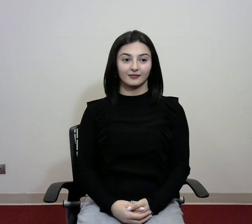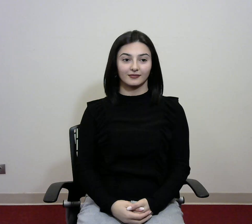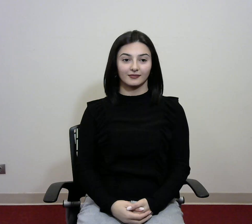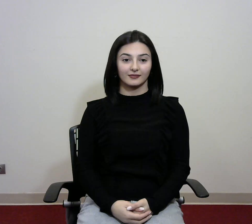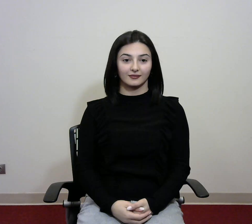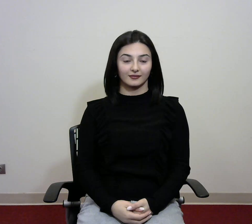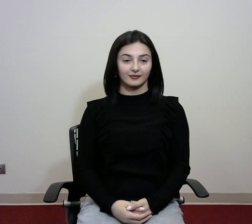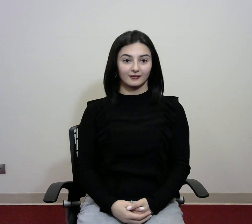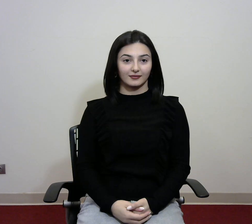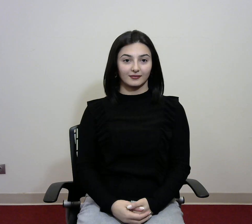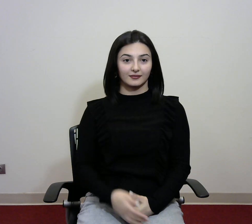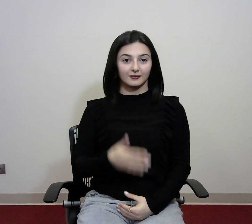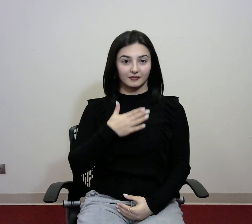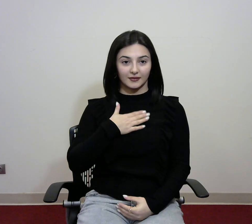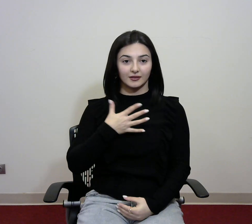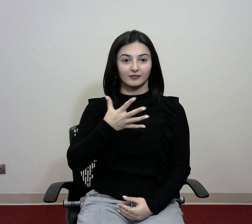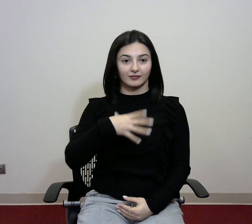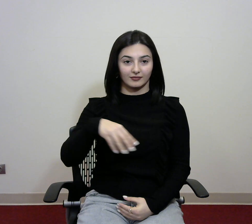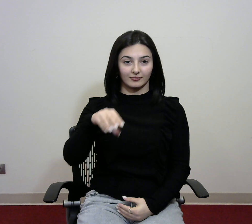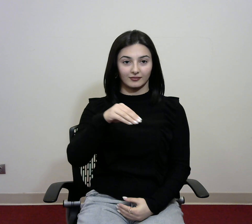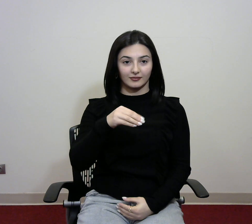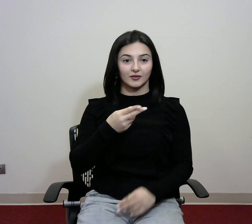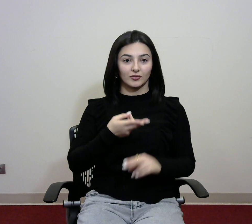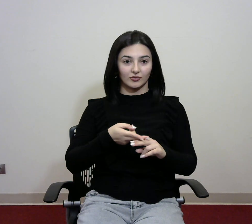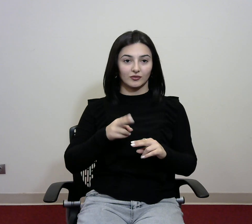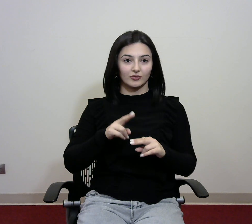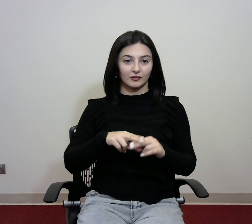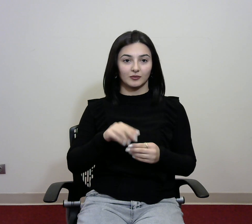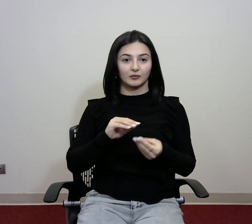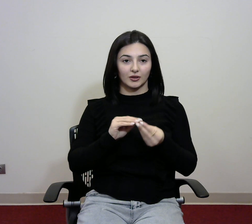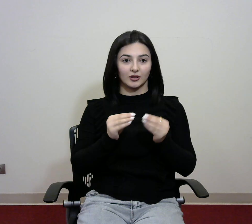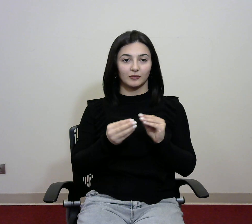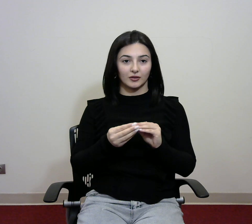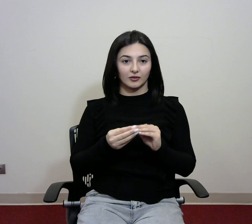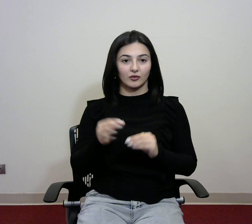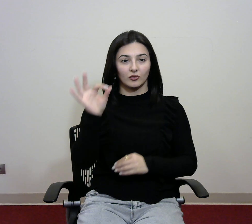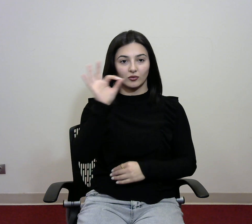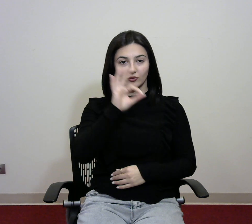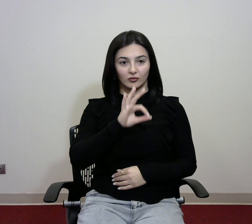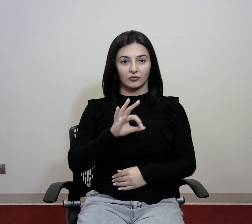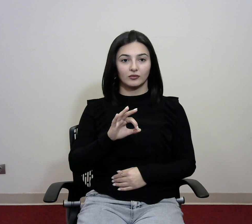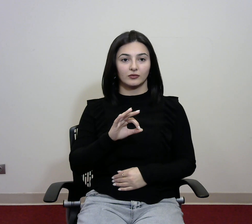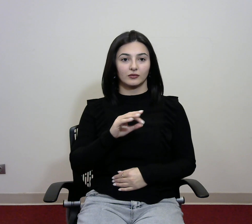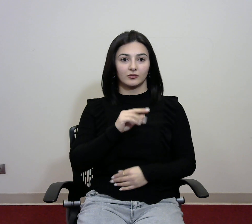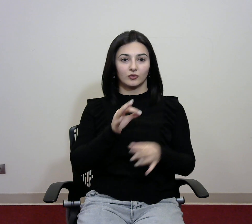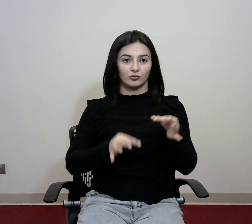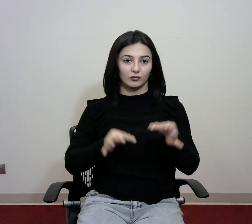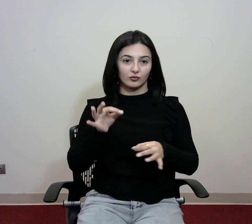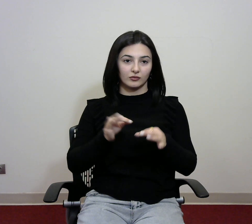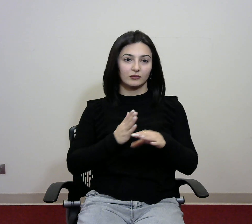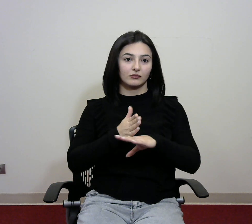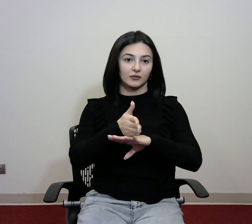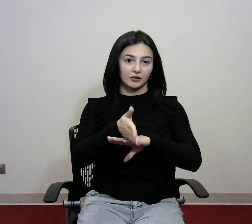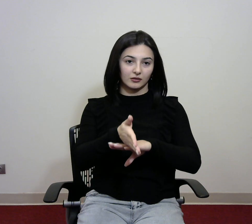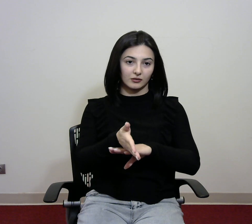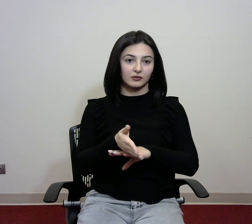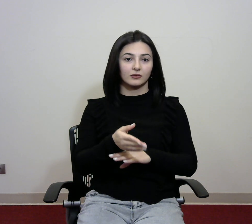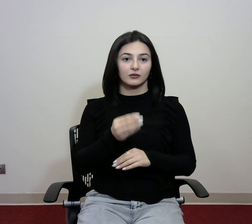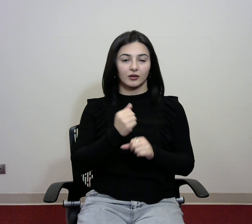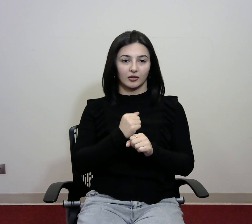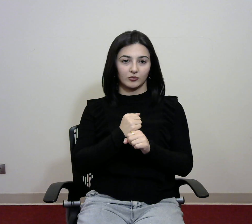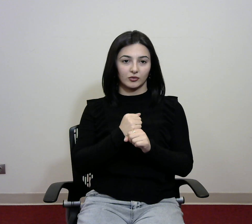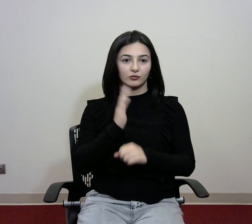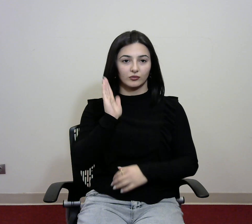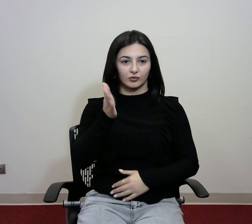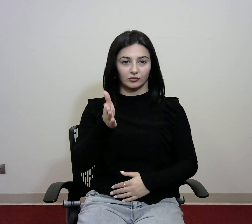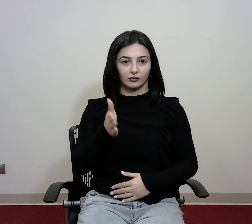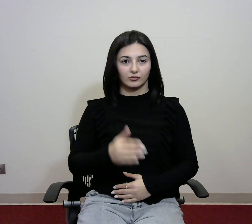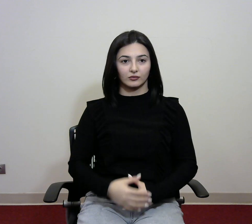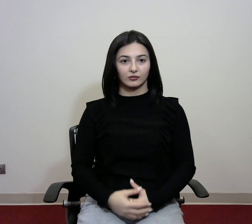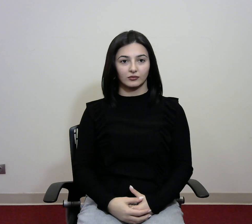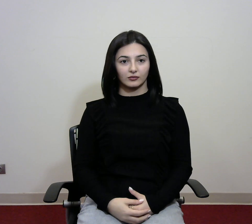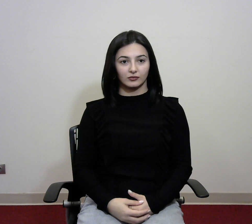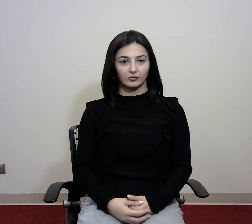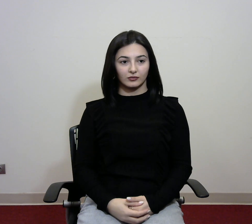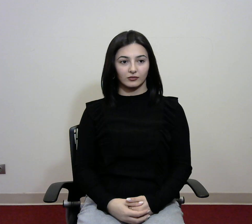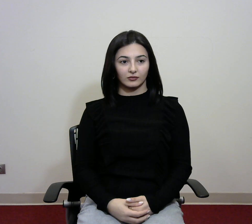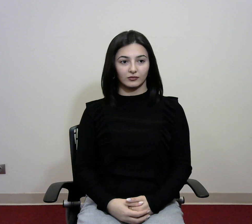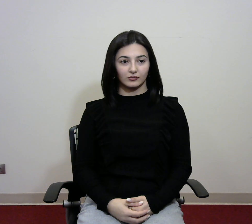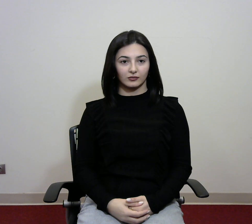Biz bu məsələ ilə bağlı məhkəməyə müraciət edəcəyik